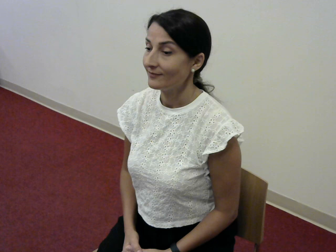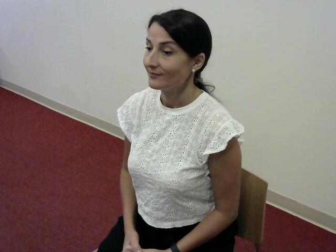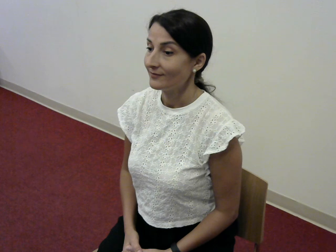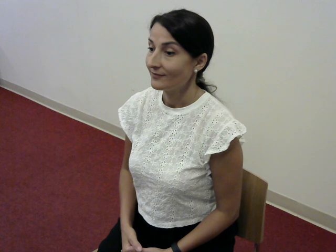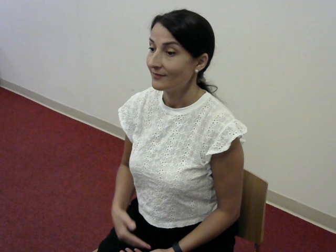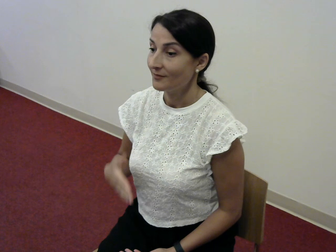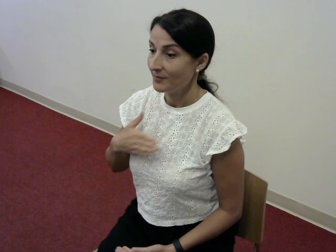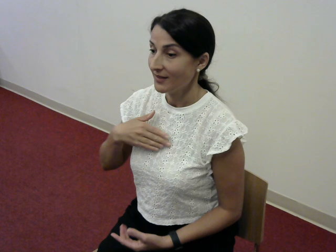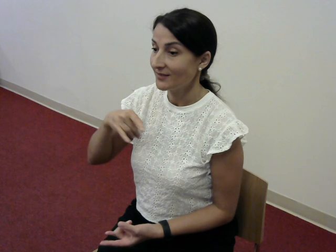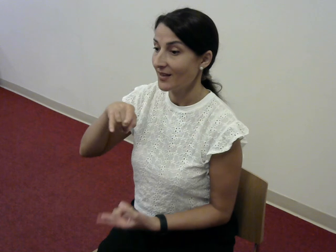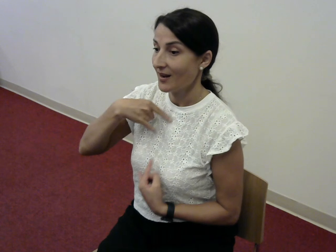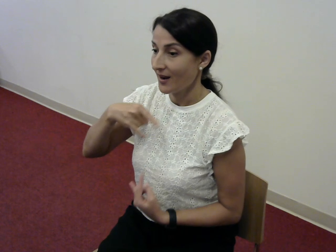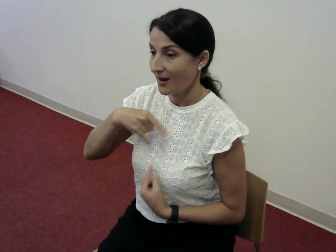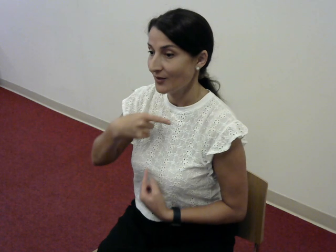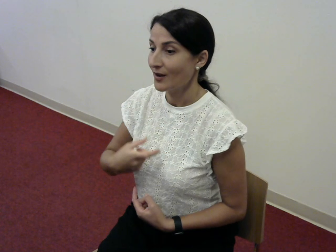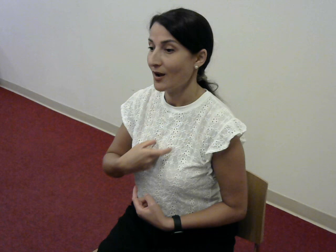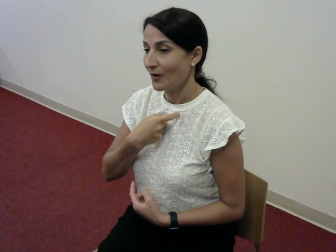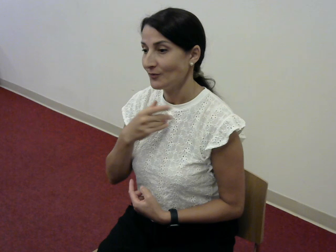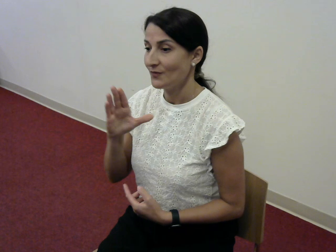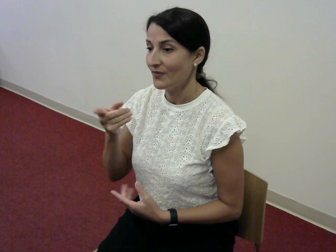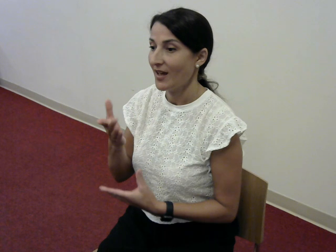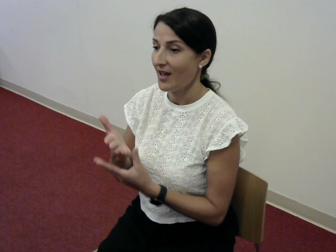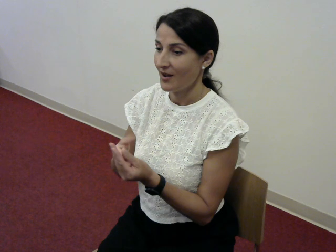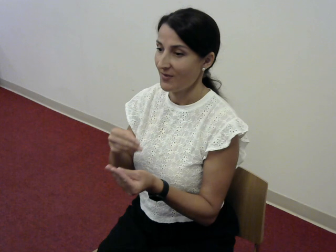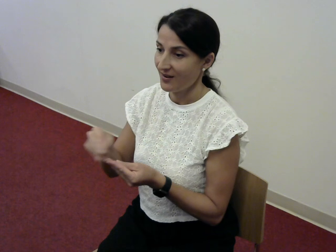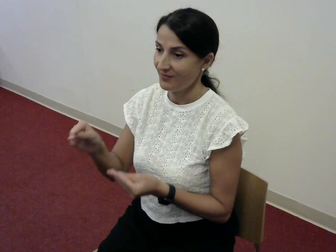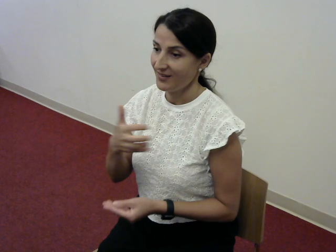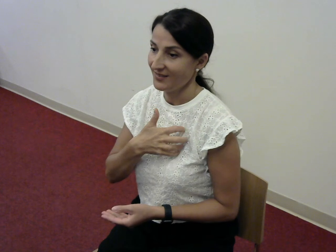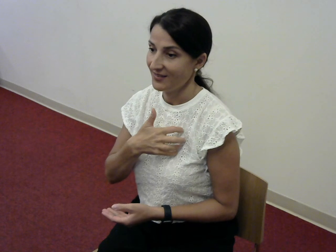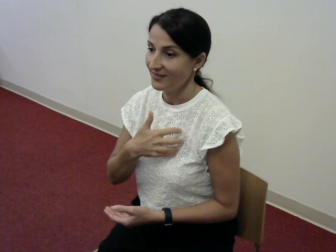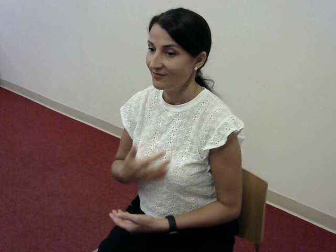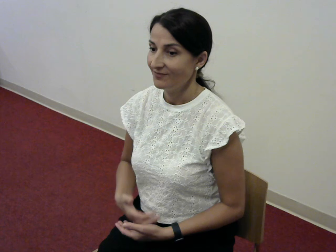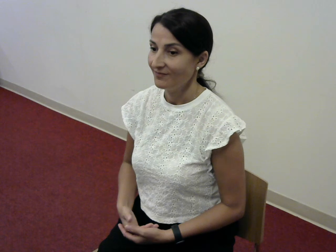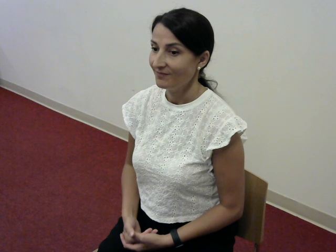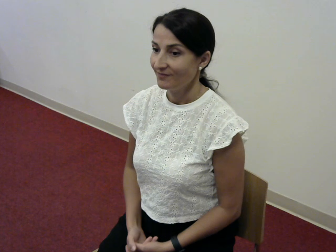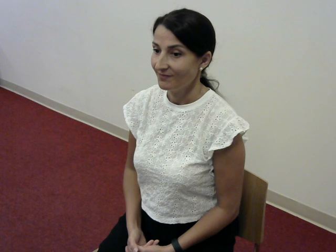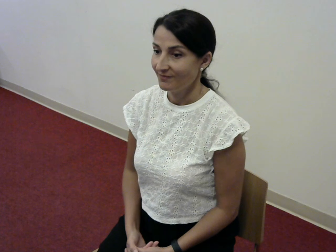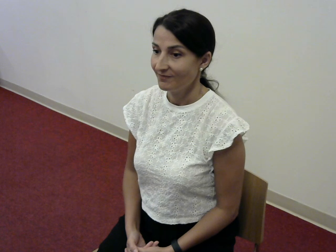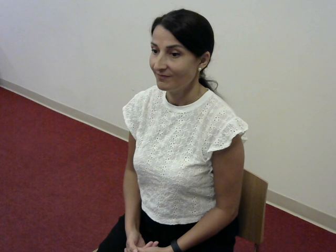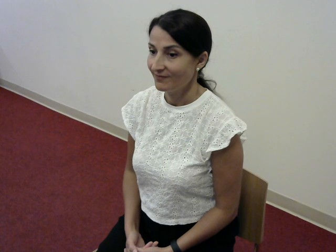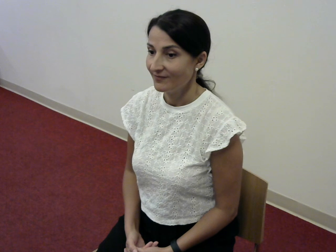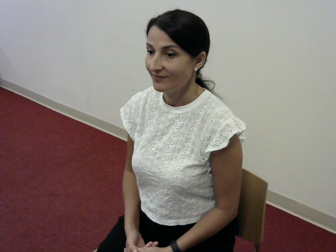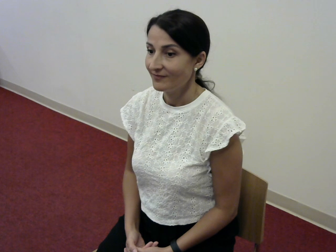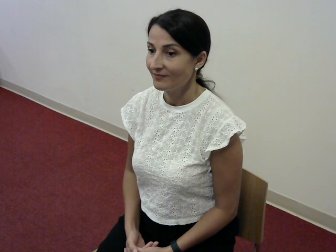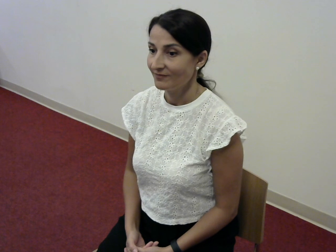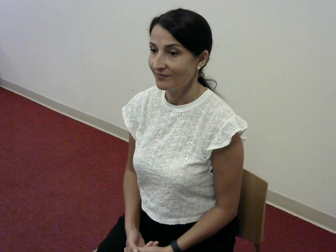Mən kostyum, qalstuk və ayaqqabı almaq istəyirəm